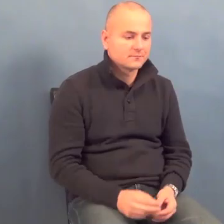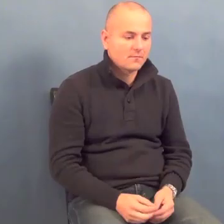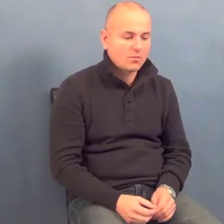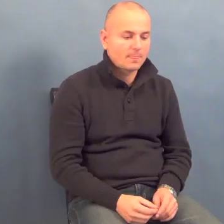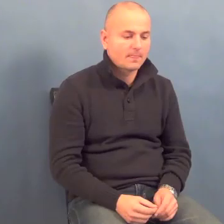Tak, tak.